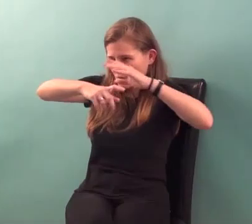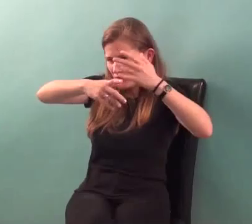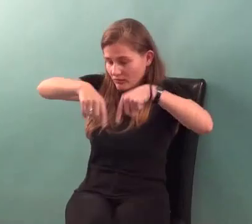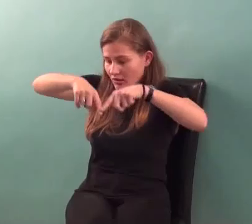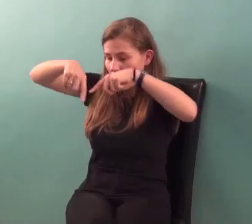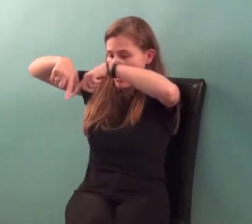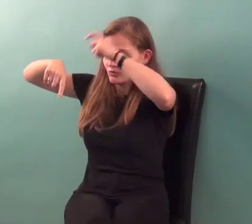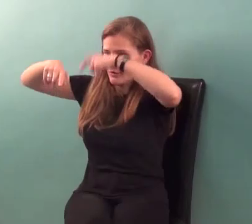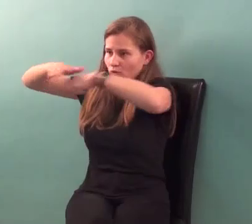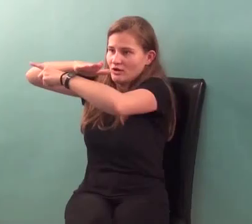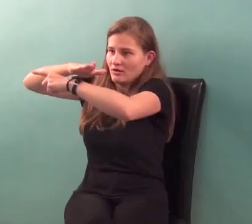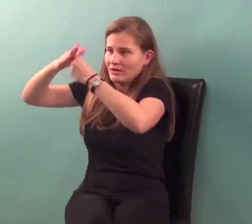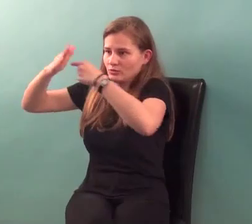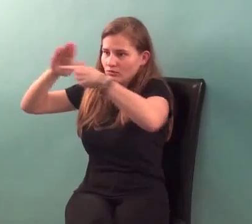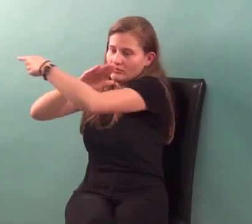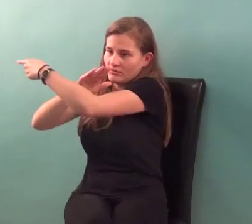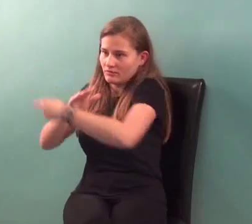Natomiast druga strzałka pokazuje, że trzeba uciekać.